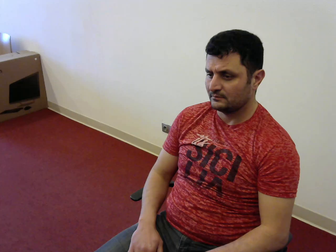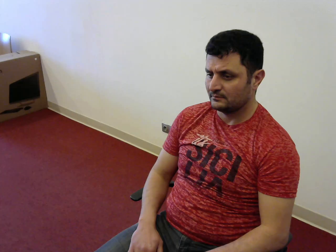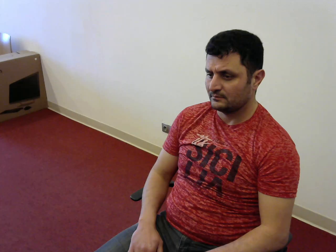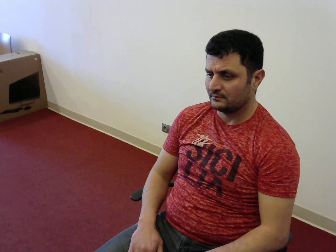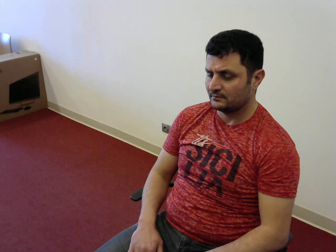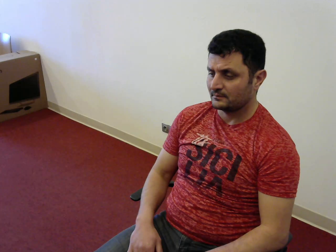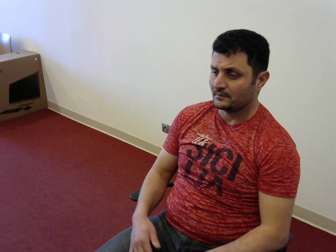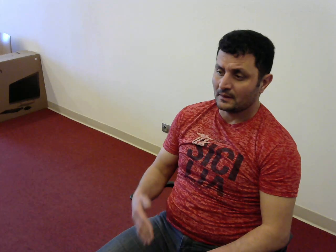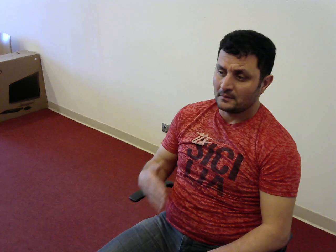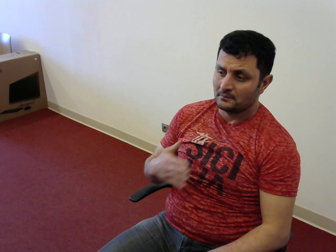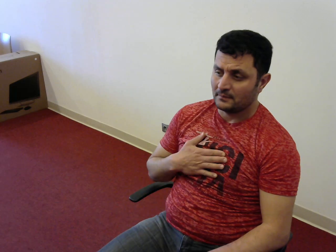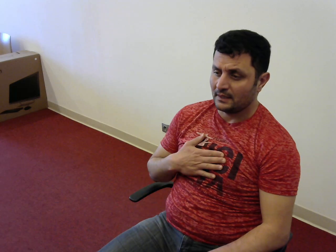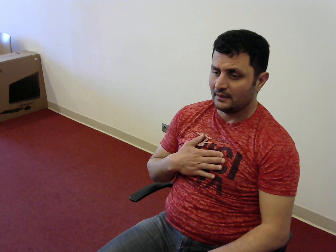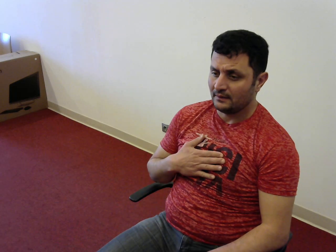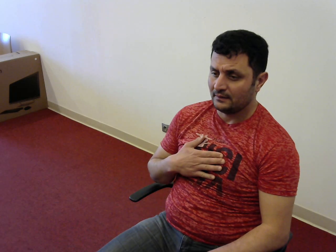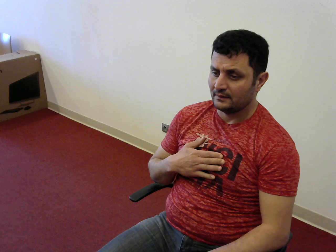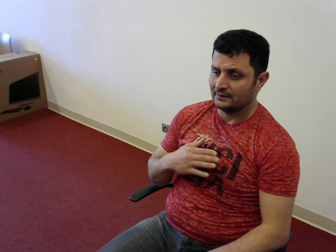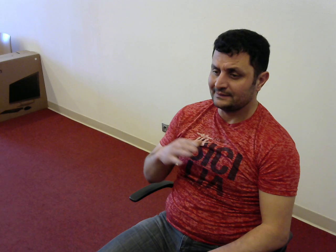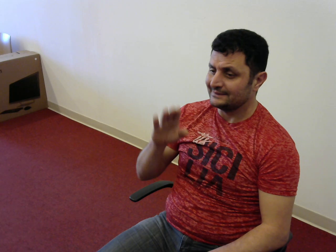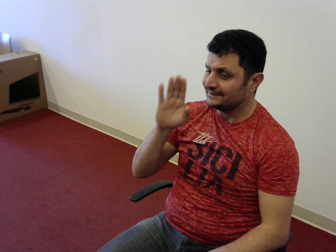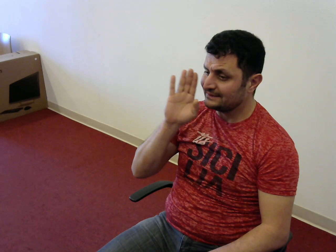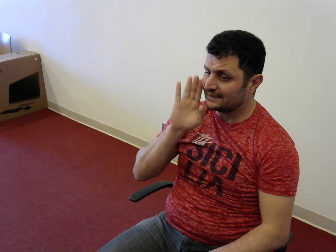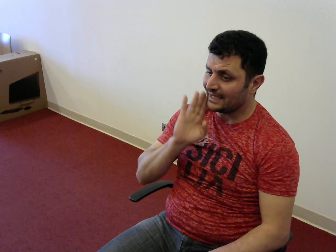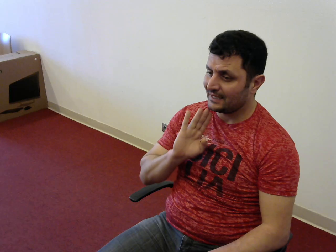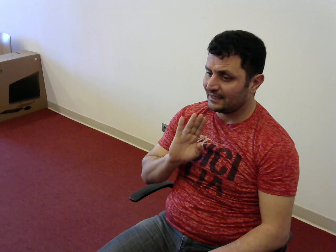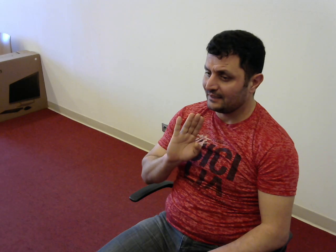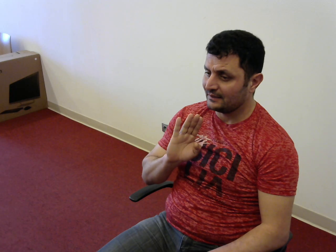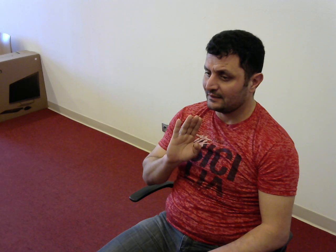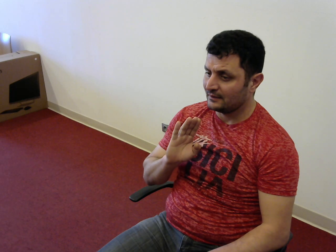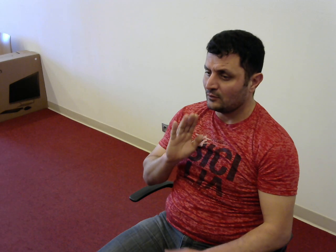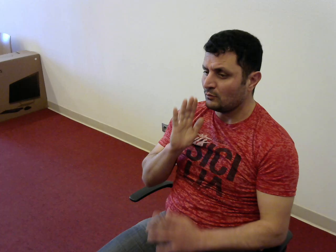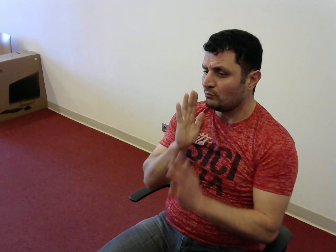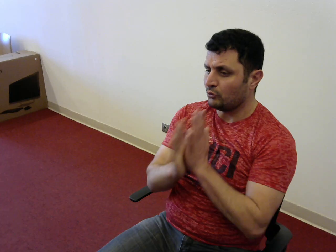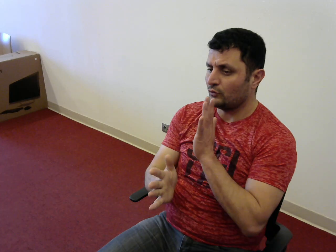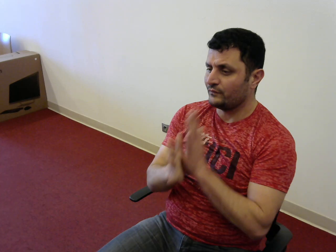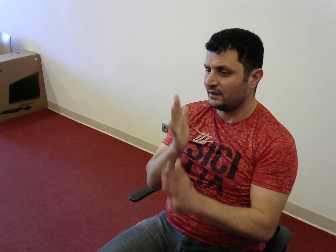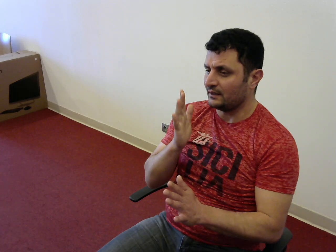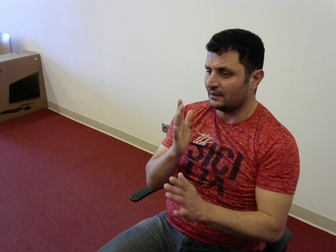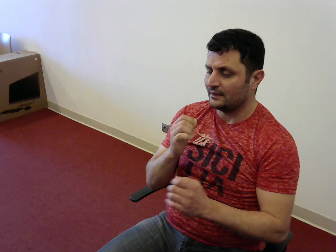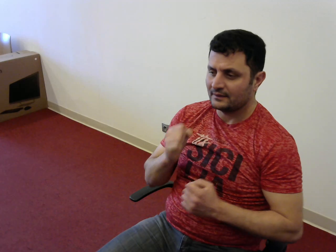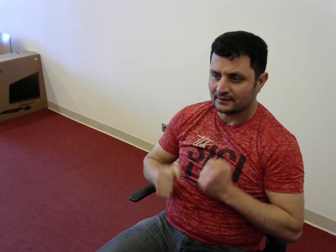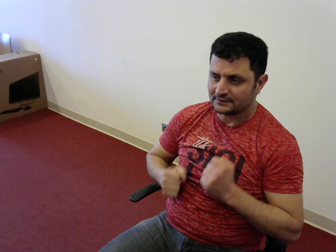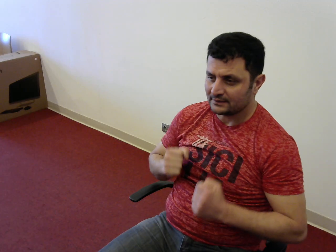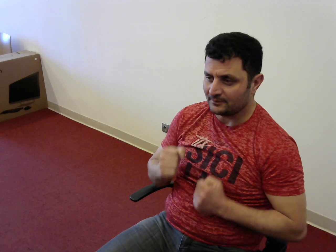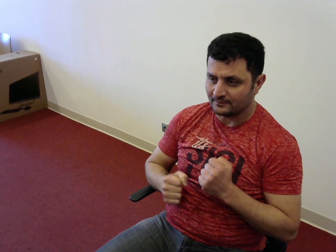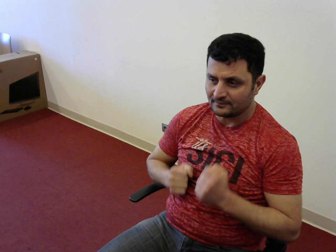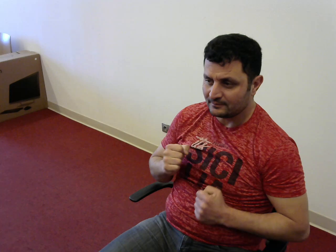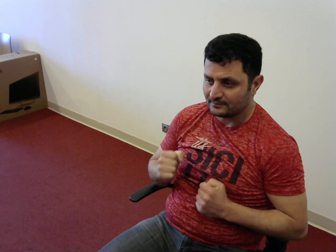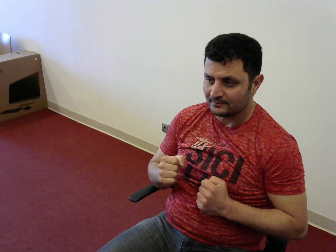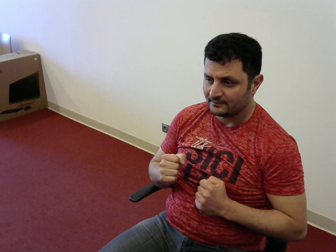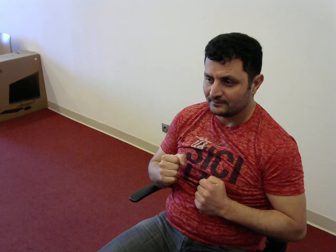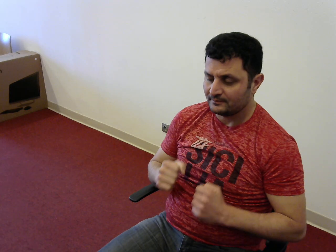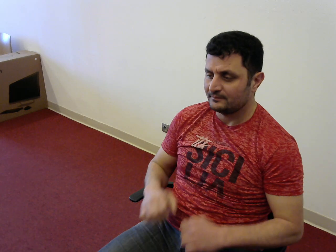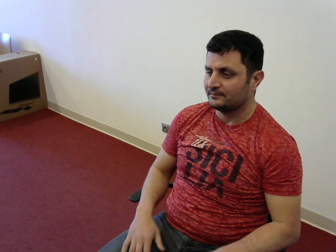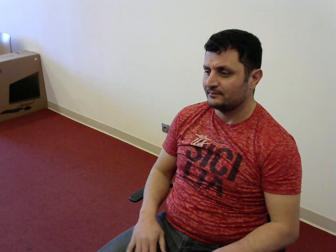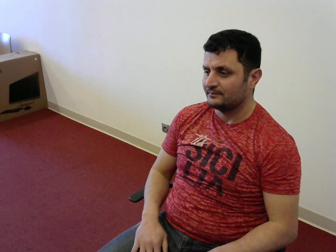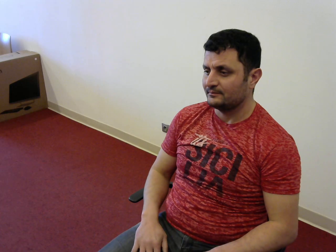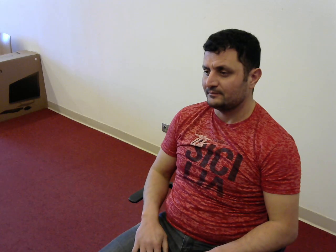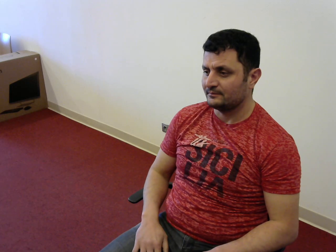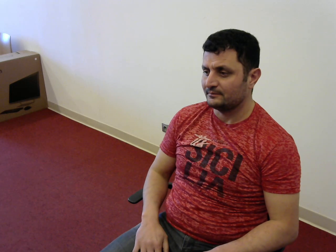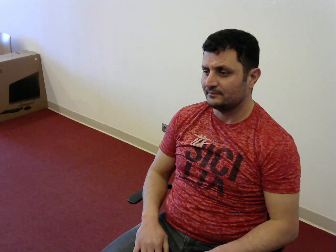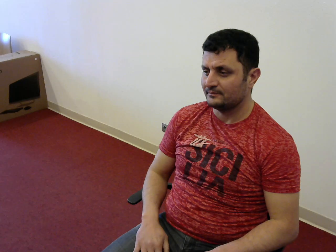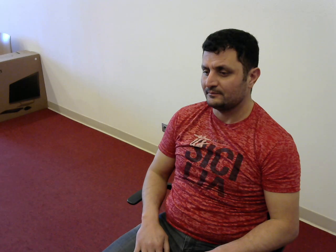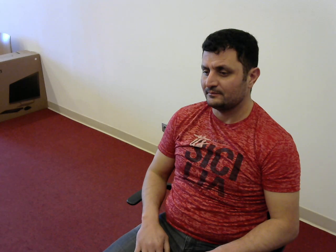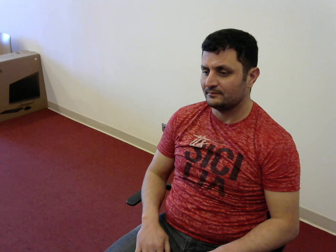Mən səhərlər bulvarda qaçıram